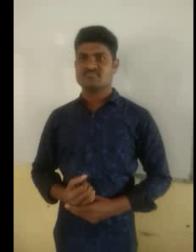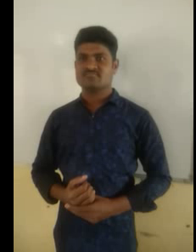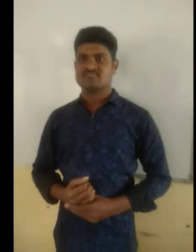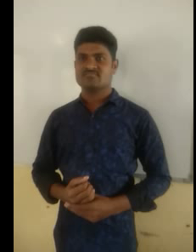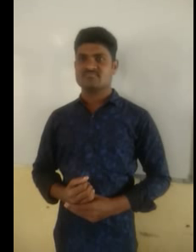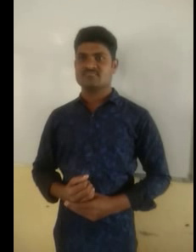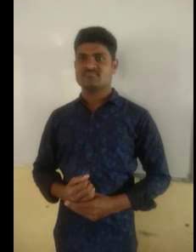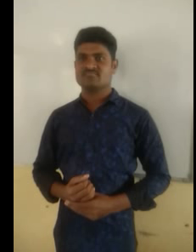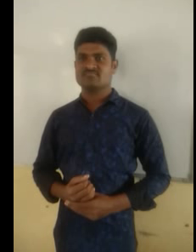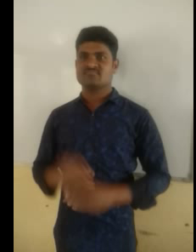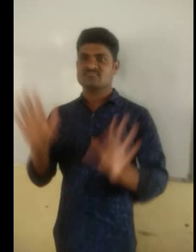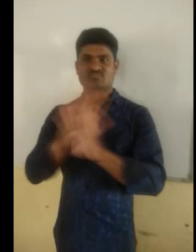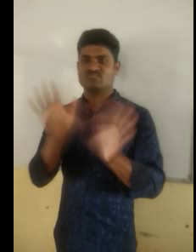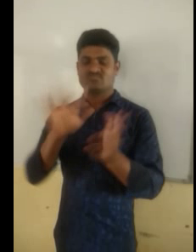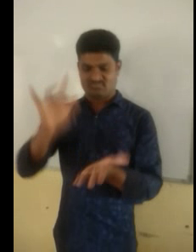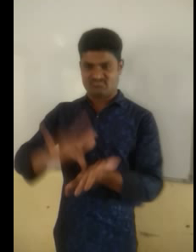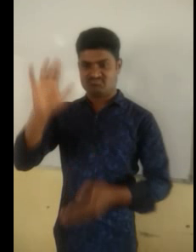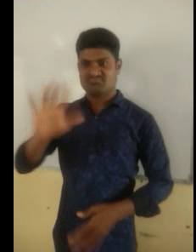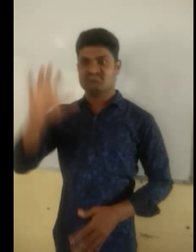do not be stubborn